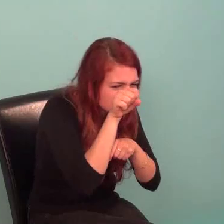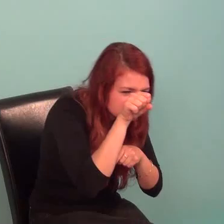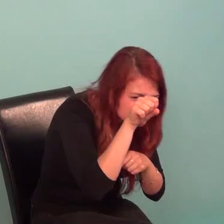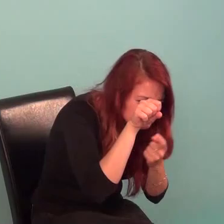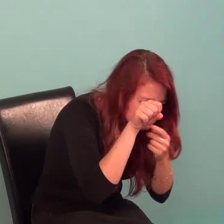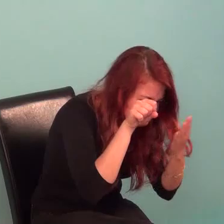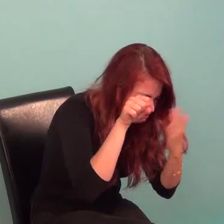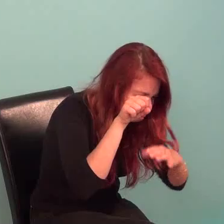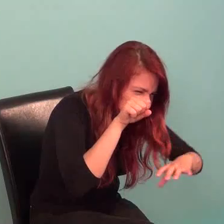Co to za czarne miejsce?